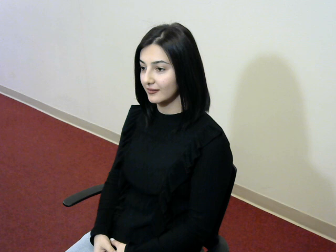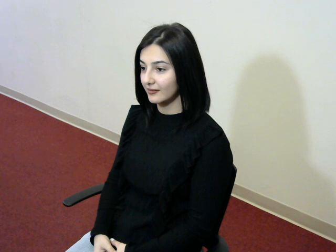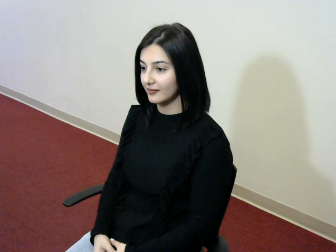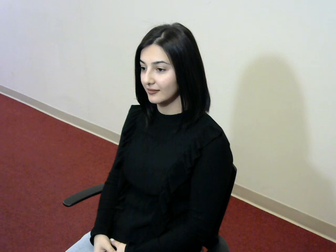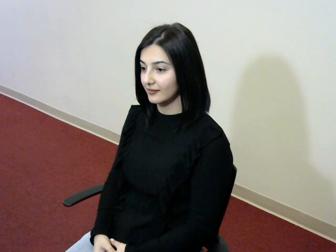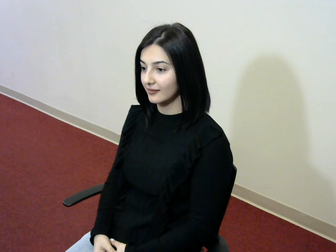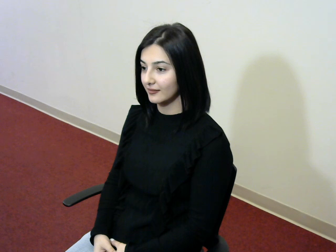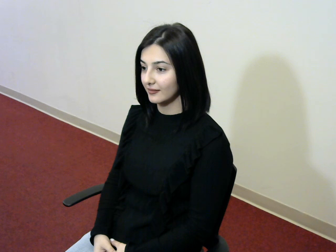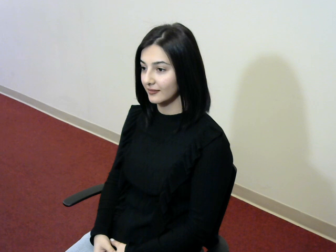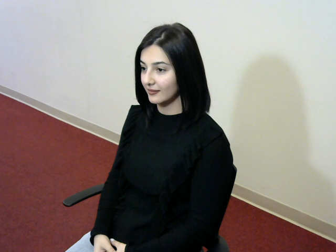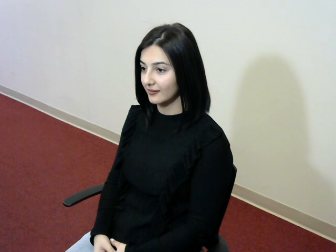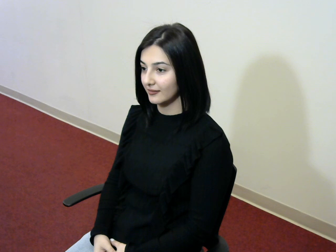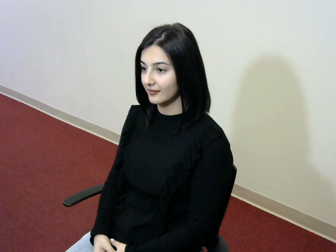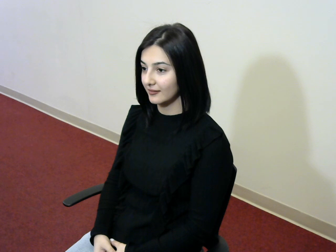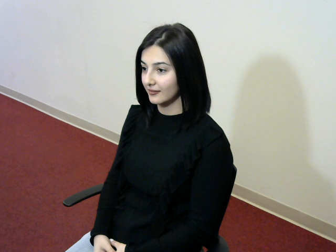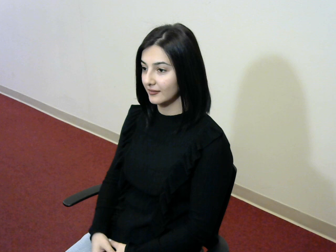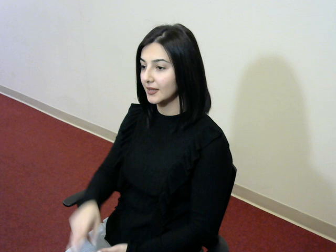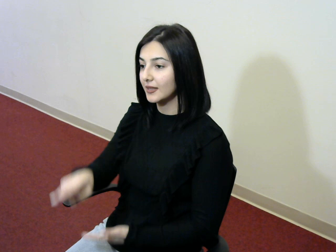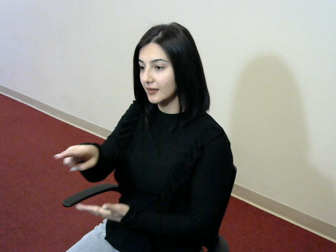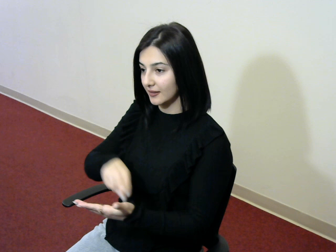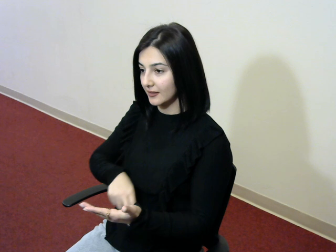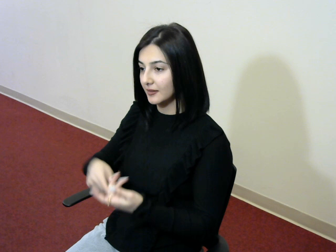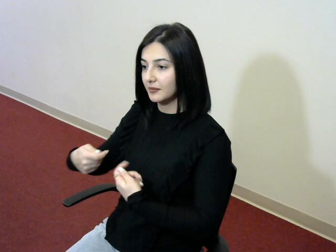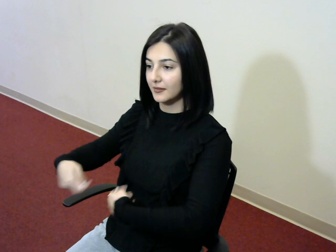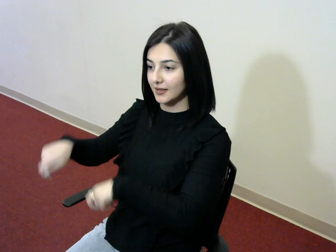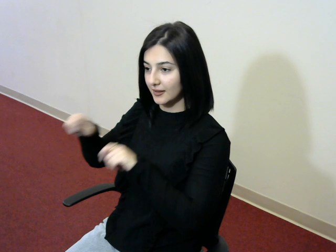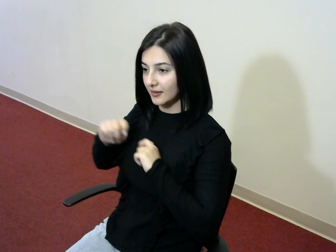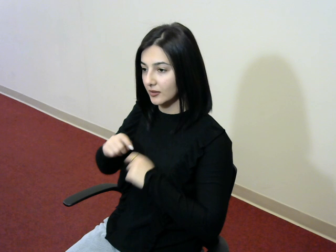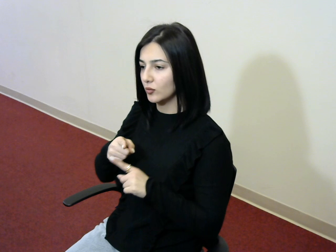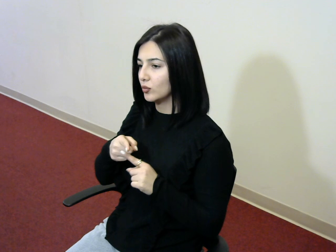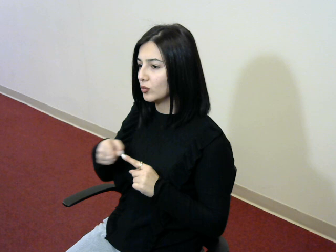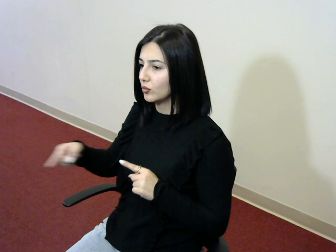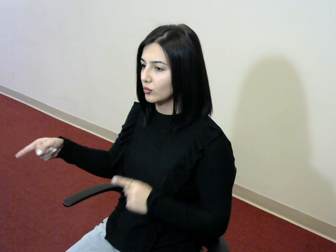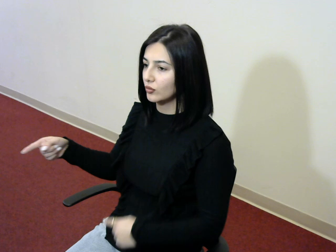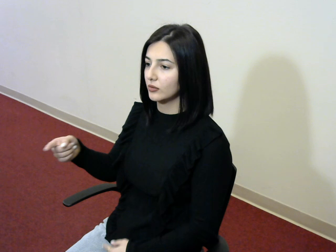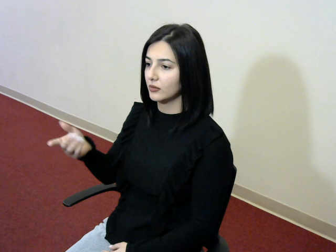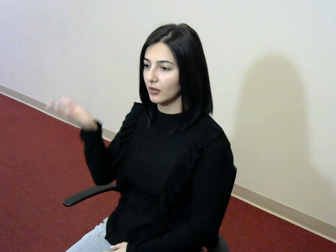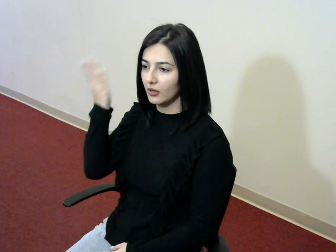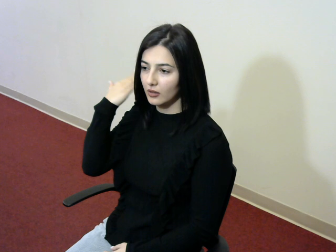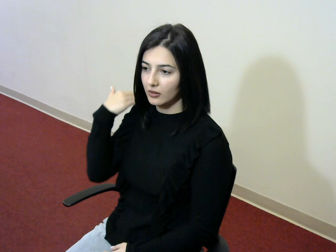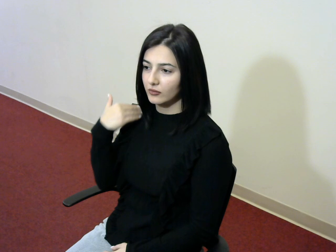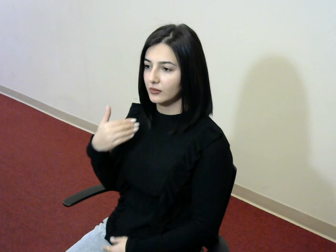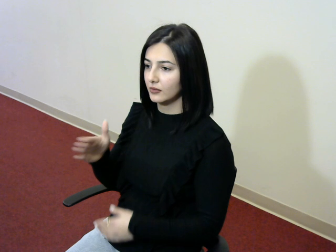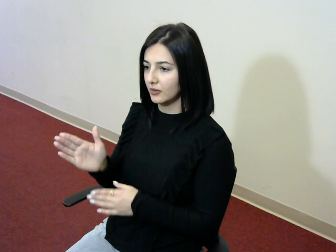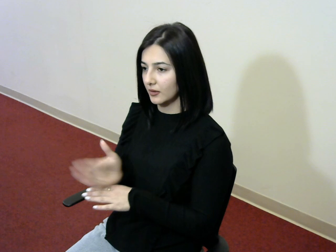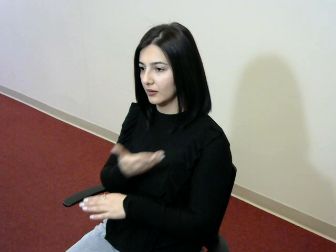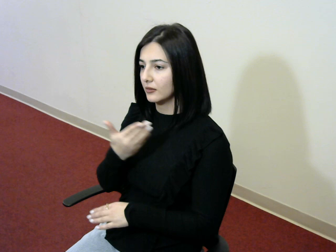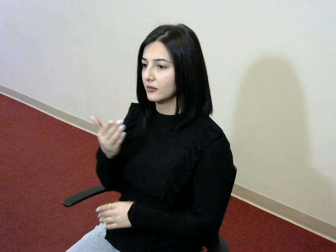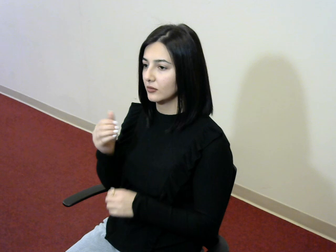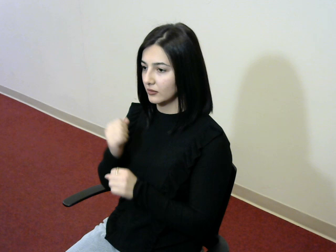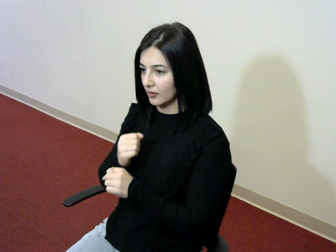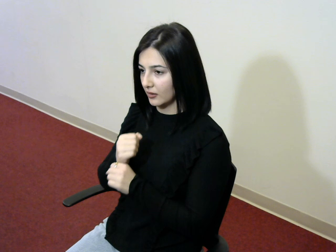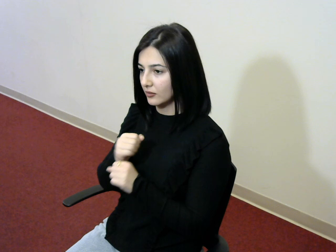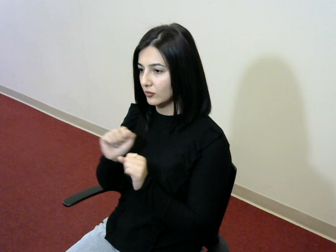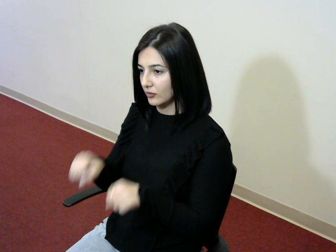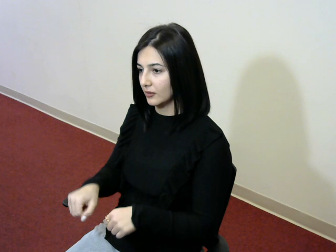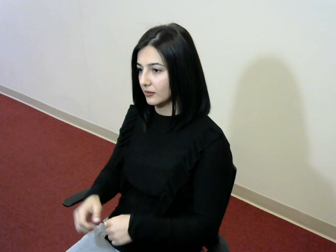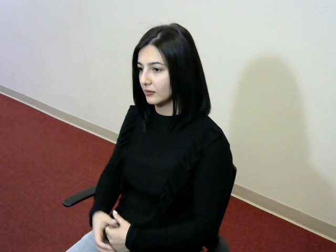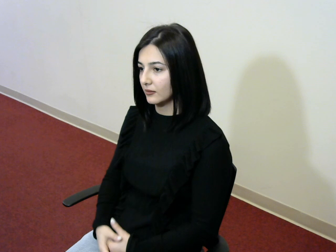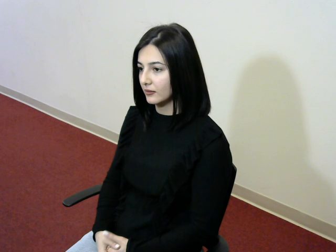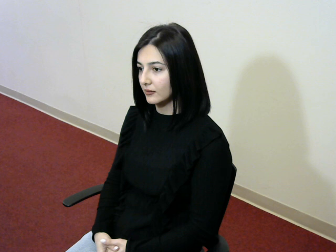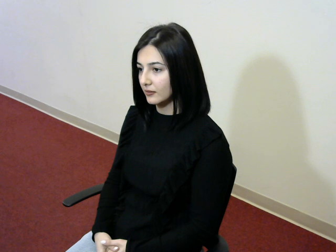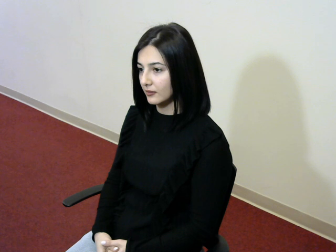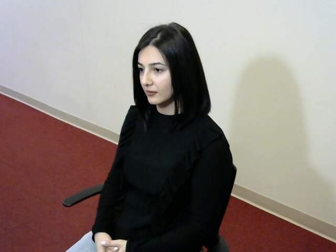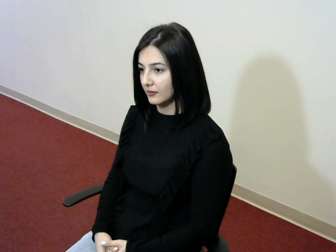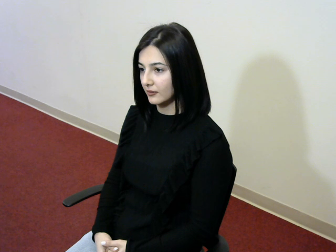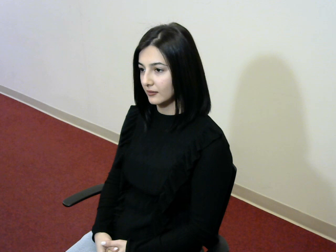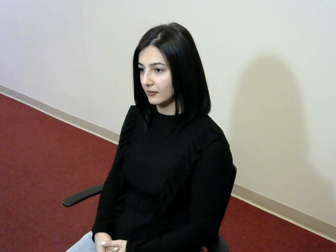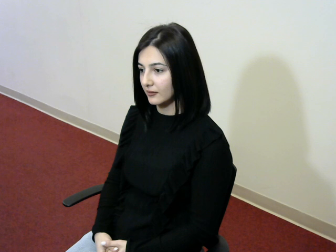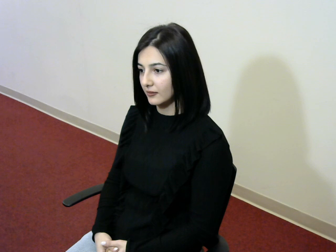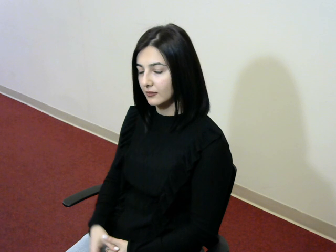Etibarnaməni müddətindən əvvəl ləğv etdirmək olarmı?